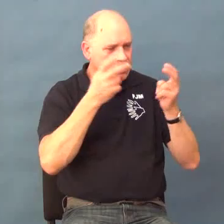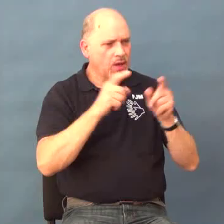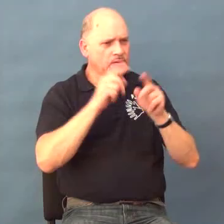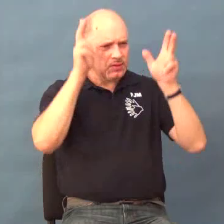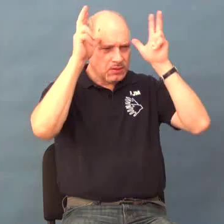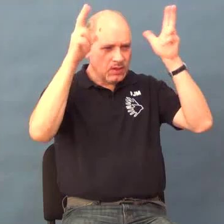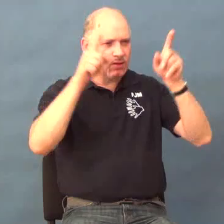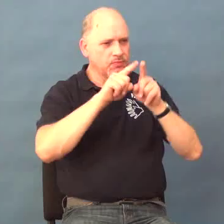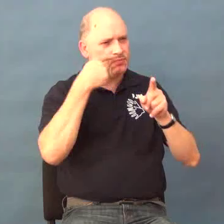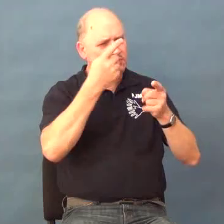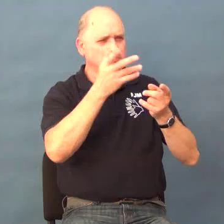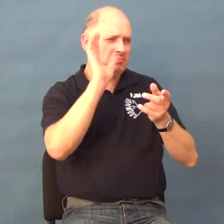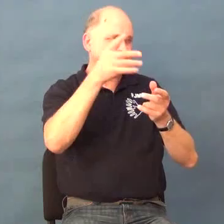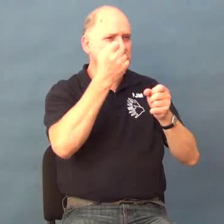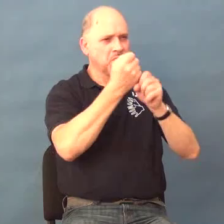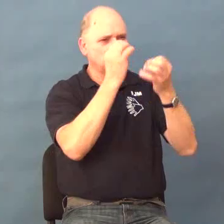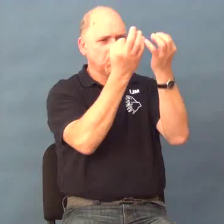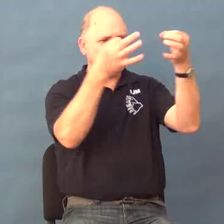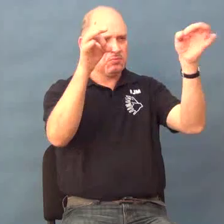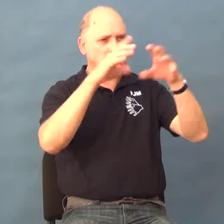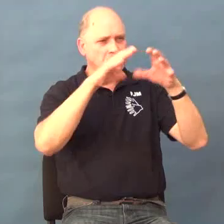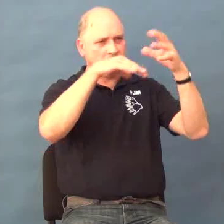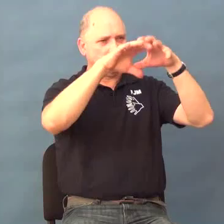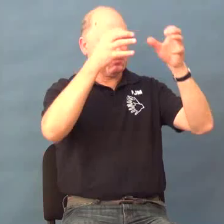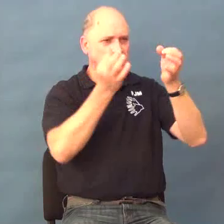Jest tam jeleń, którego rogi wystają jak gałęzie zza kamienia.